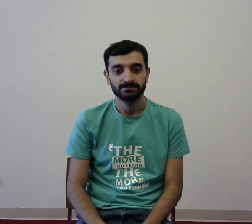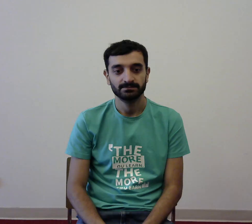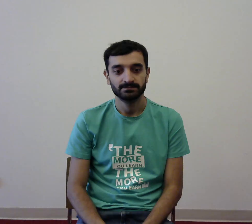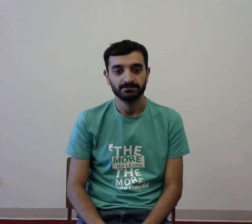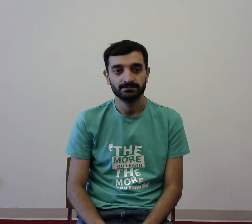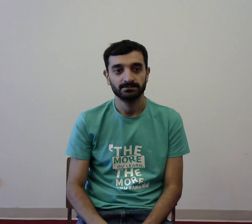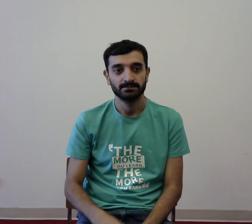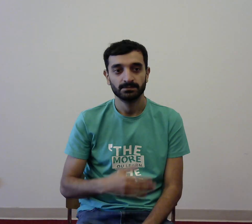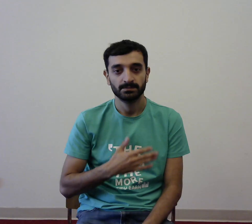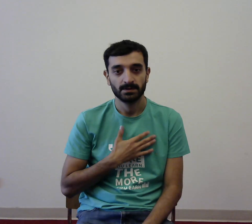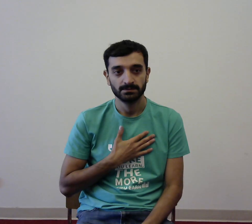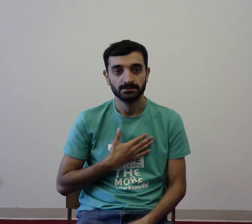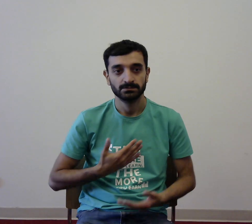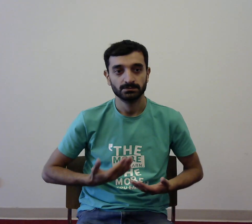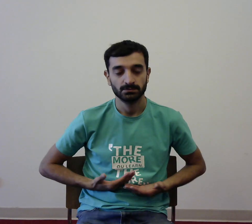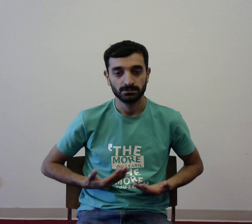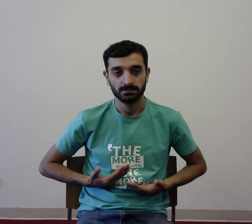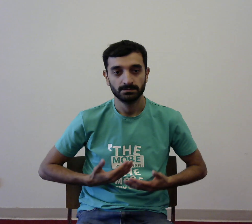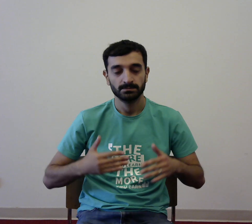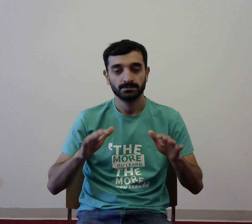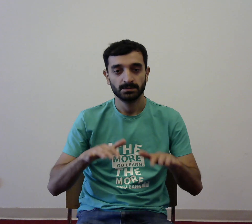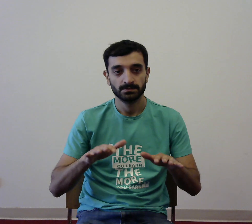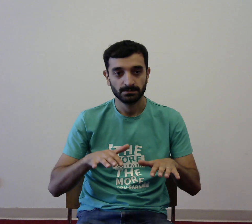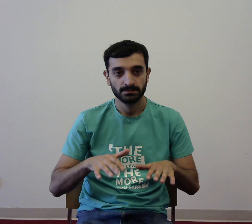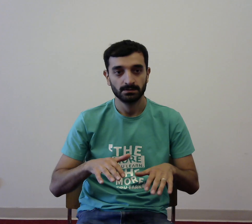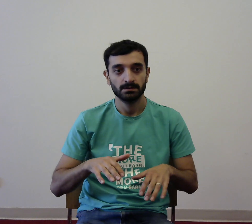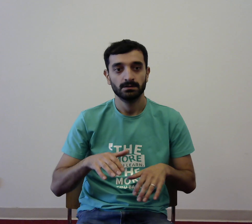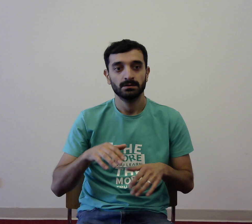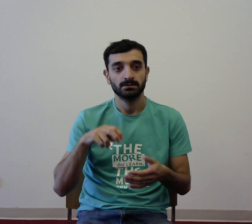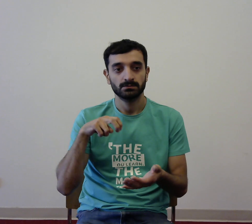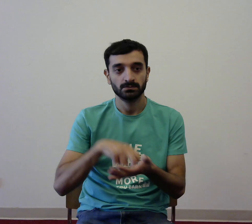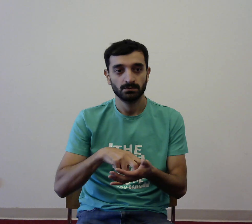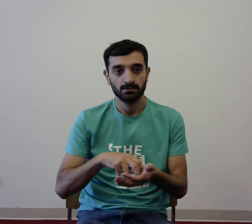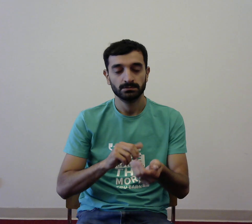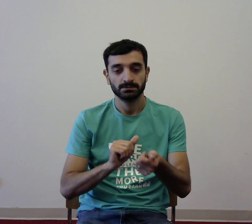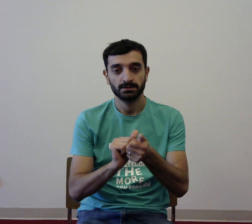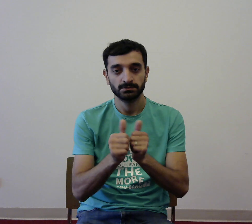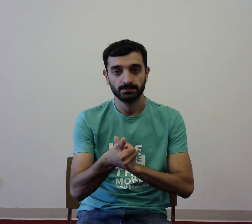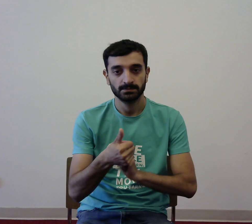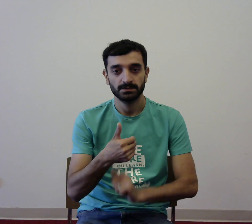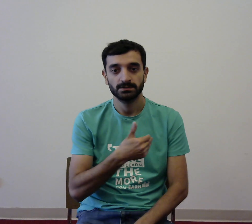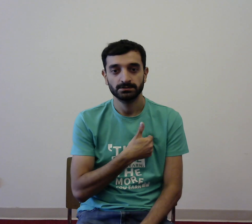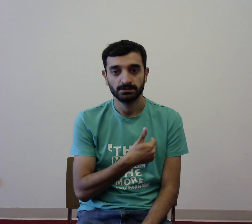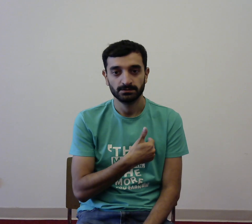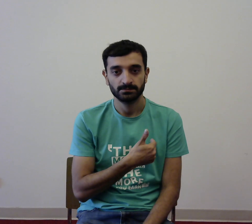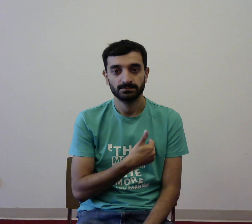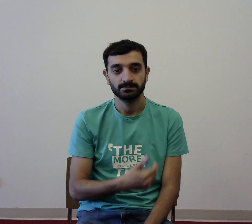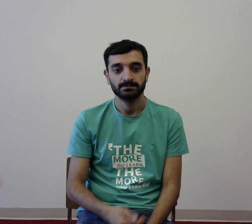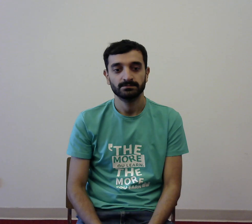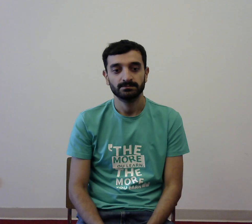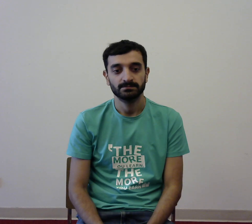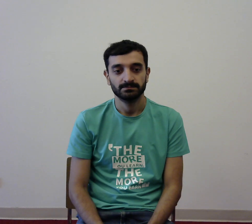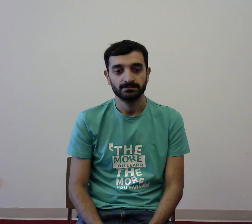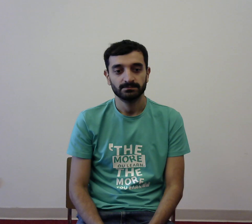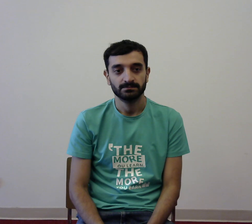Mən yaşayış yeri qeydiyyatımı dəyişmək istəyirəm